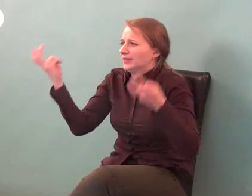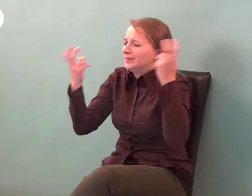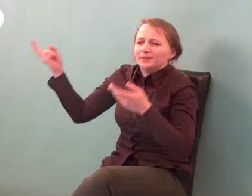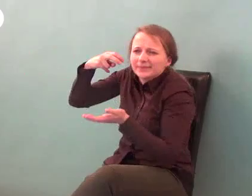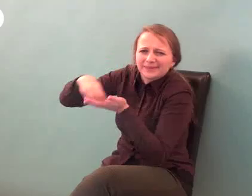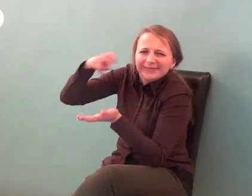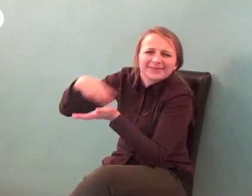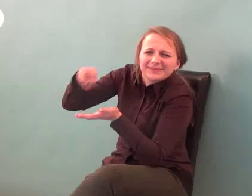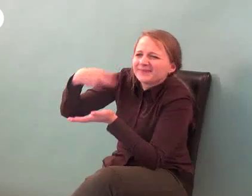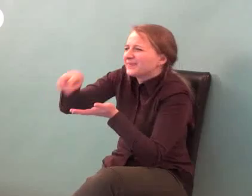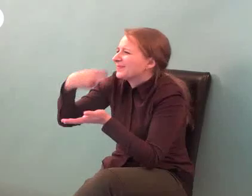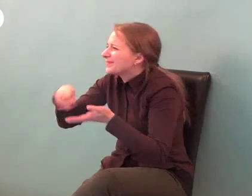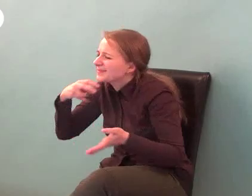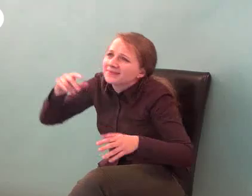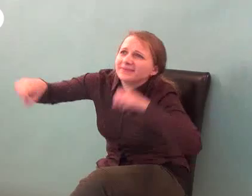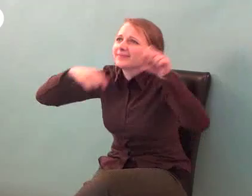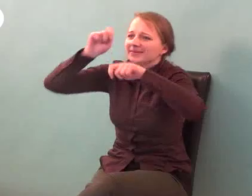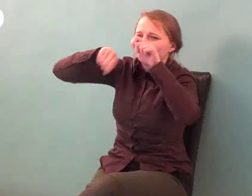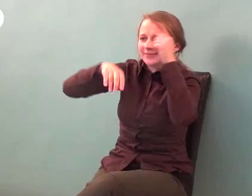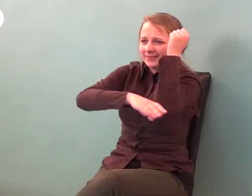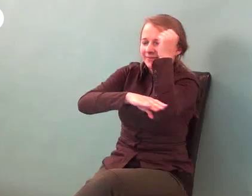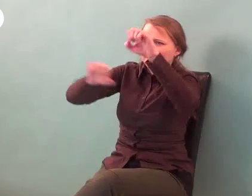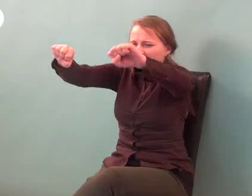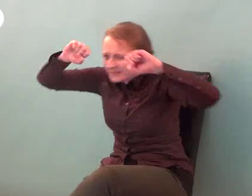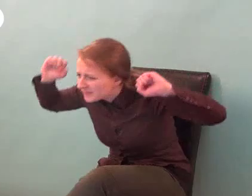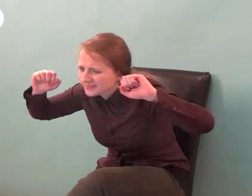Idą, idą, sprawdzają nawet w koronach drzew.